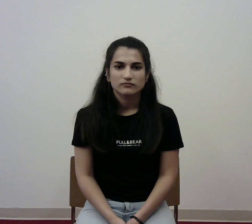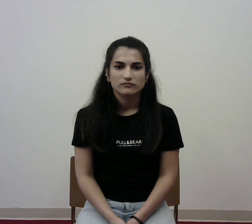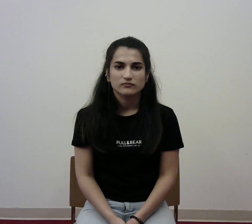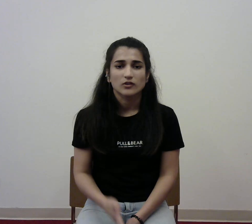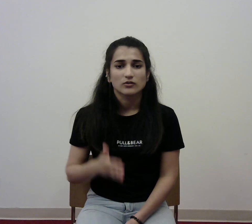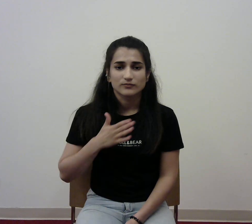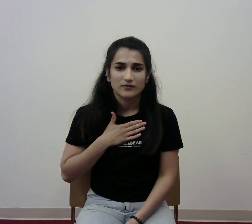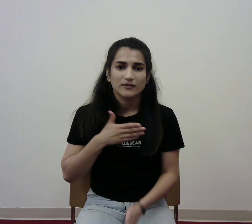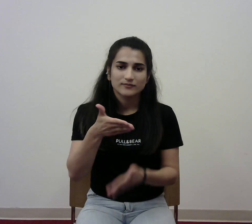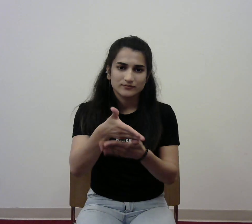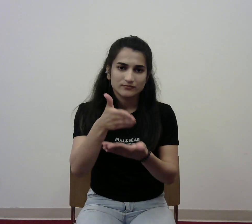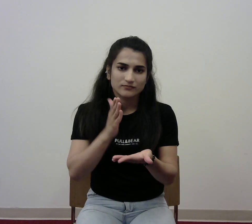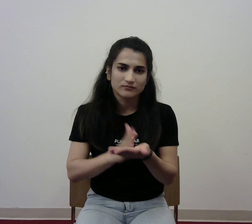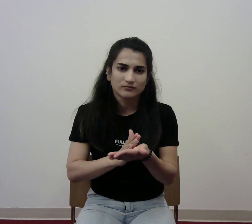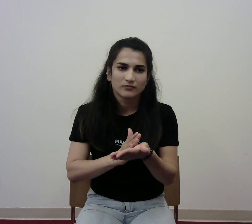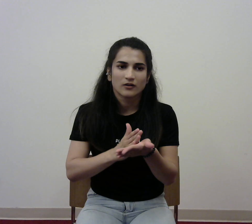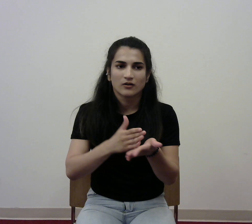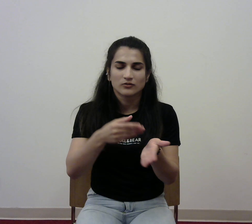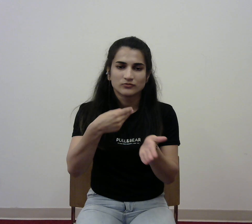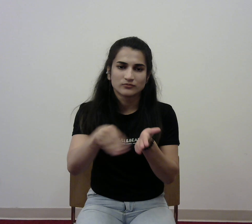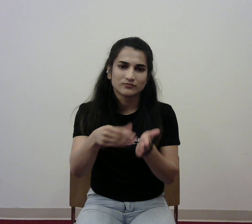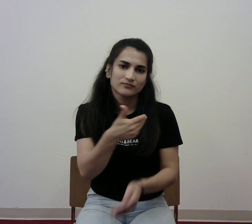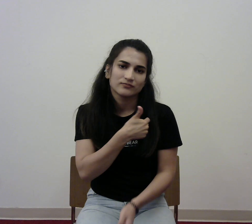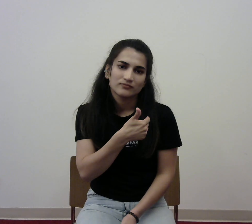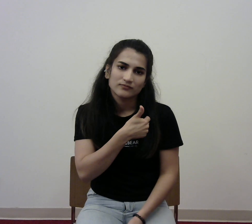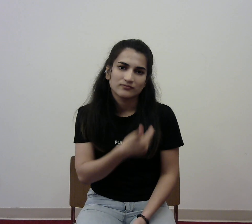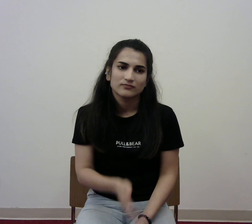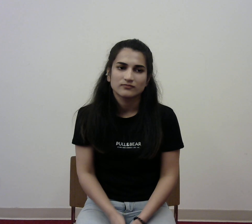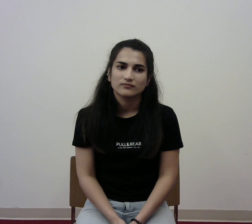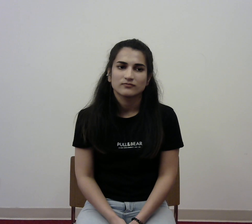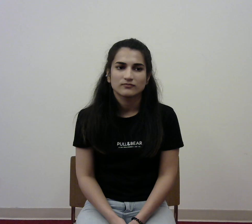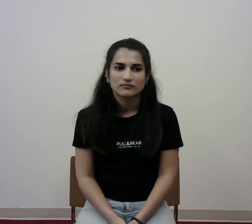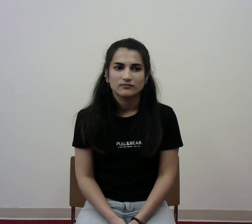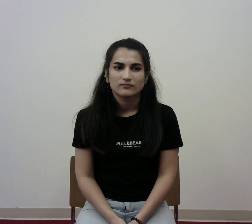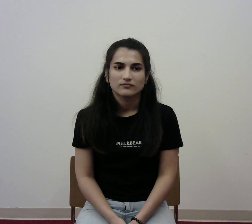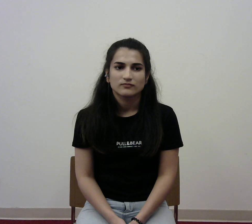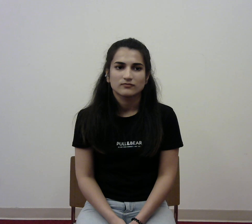Mən çörək almaq istəyirəm